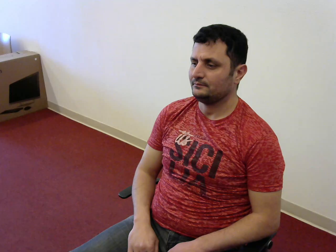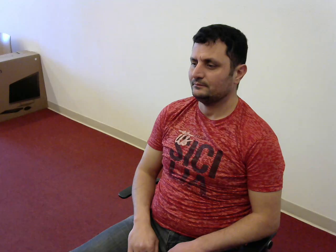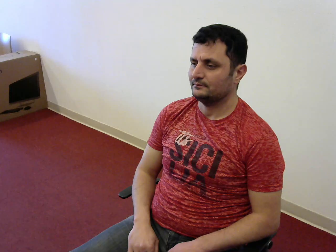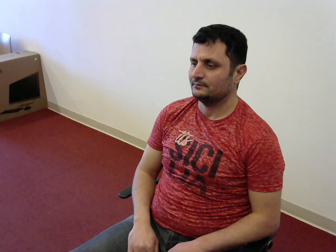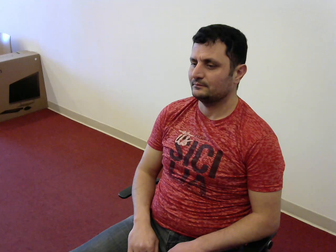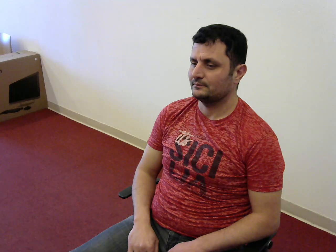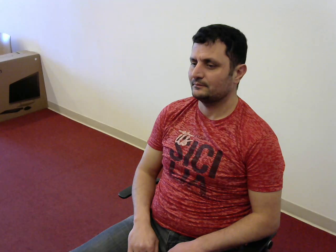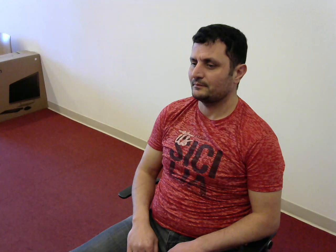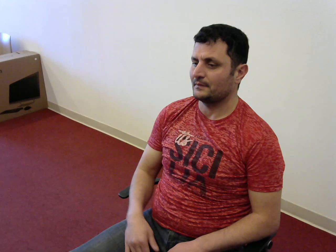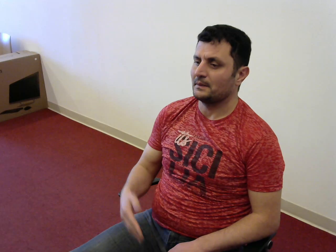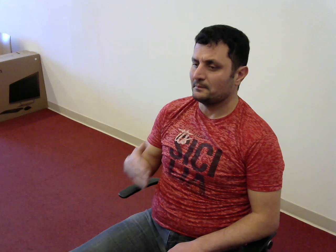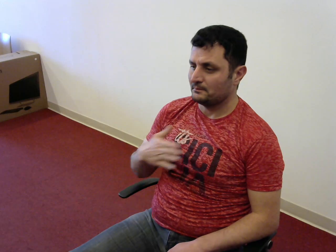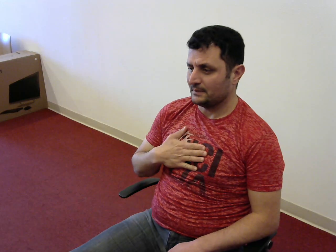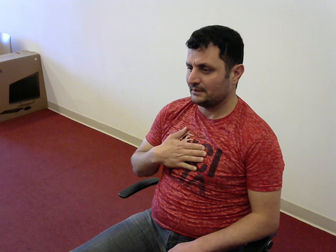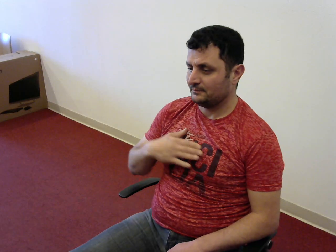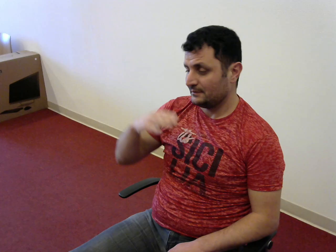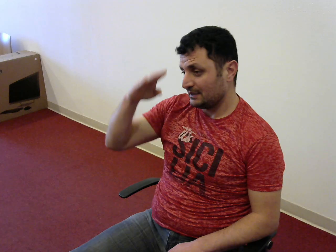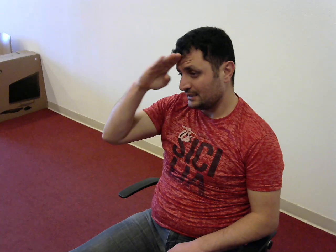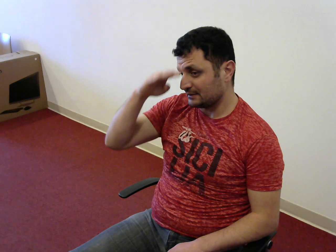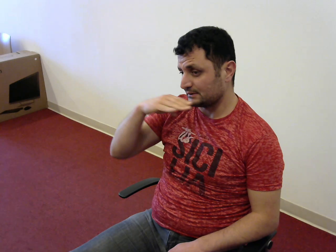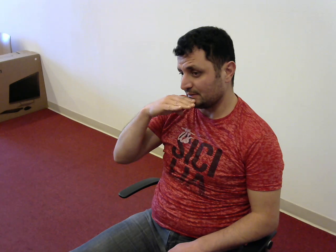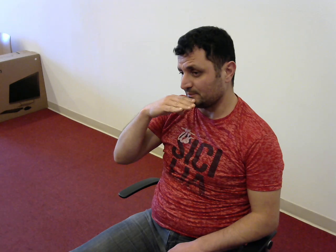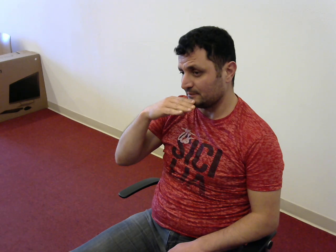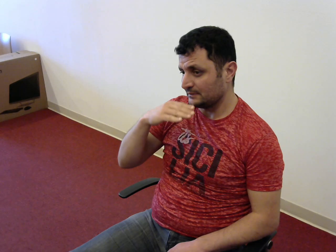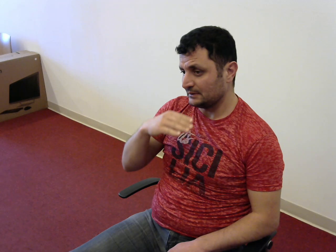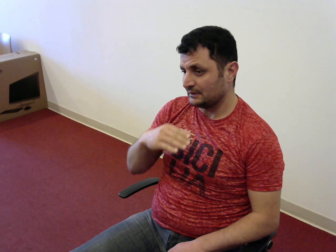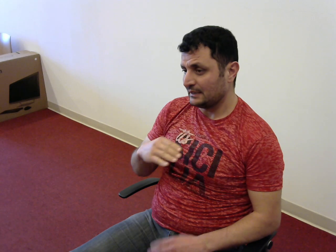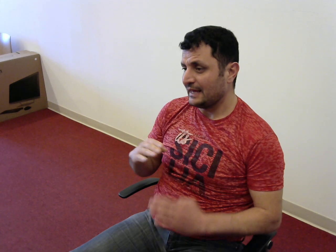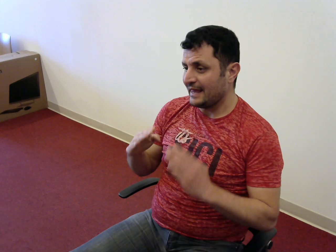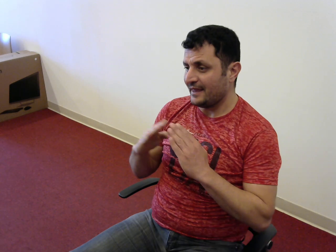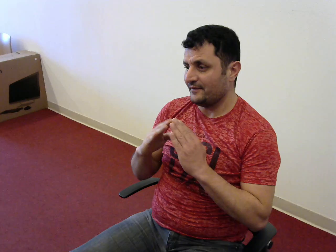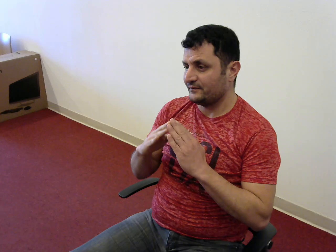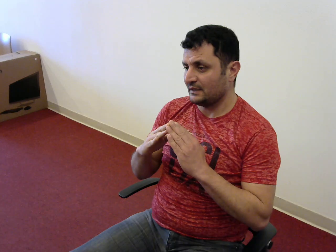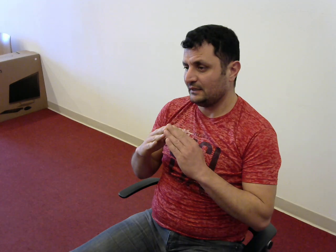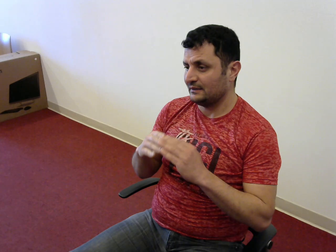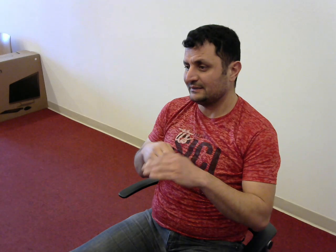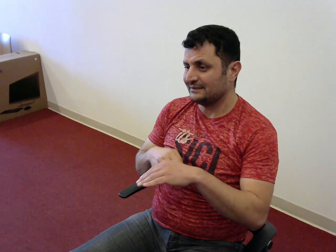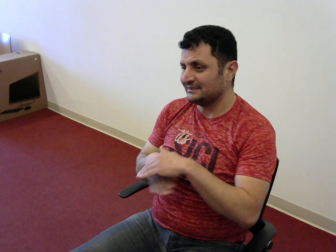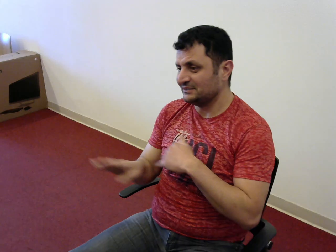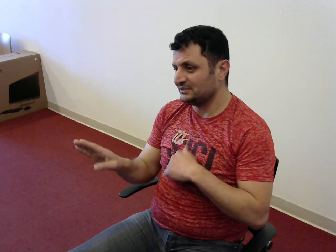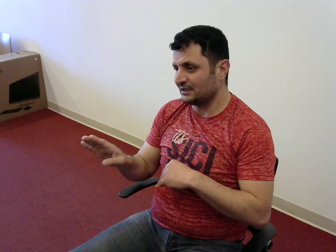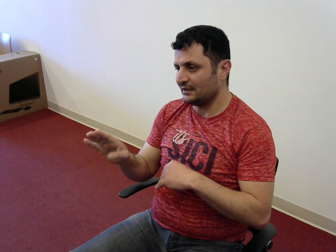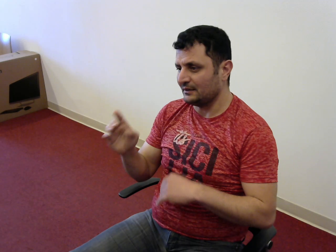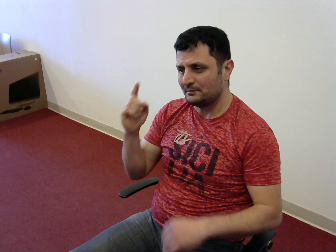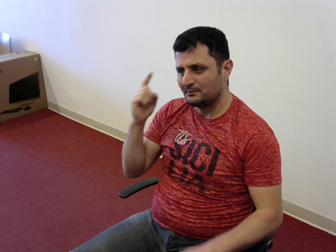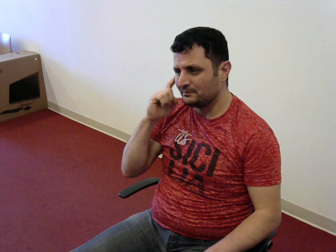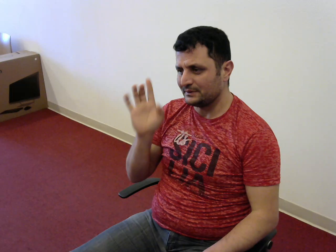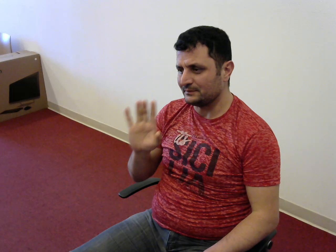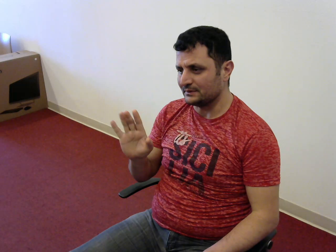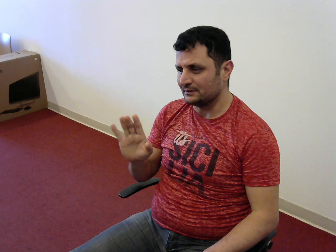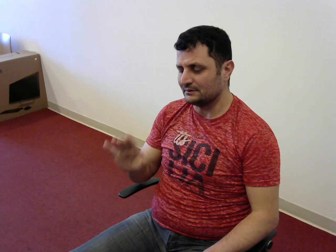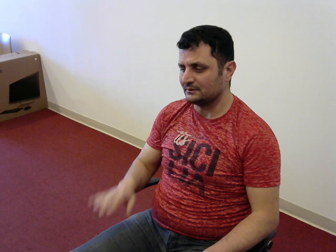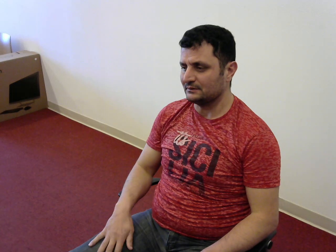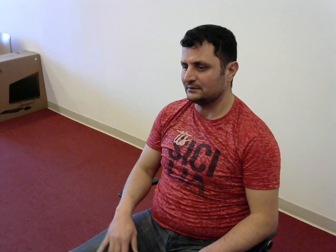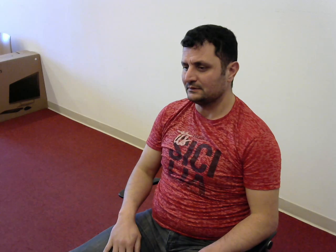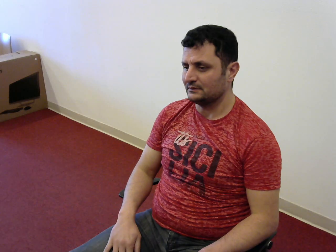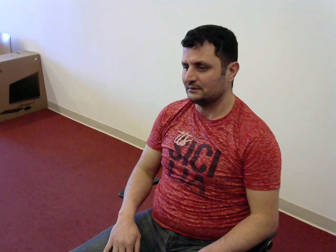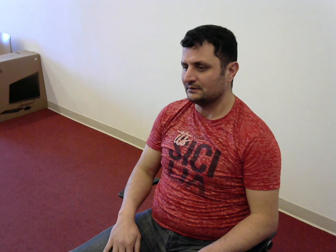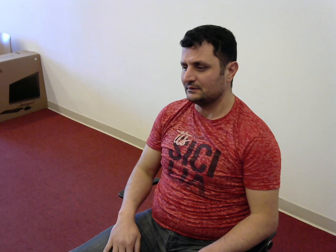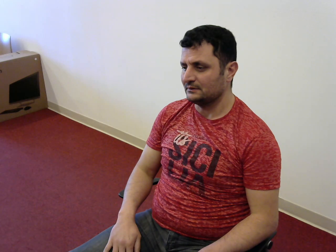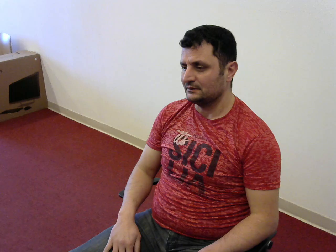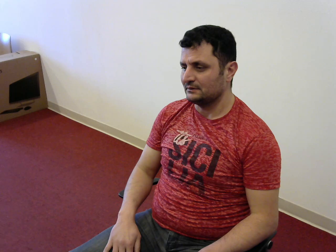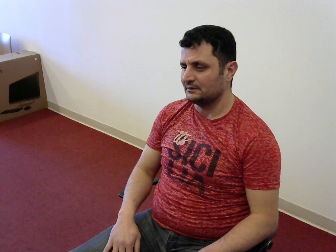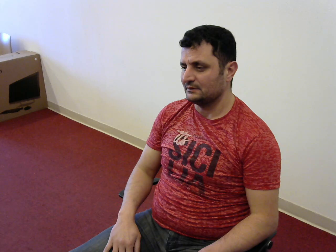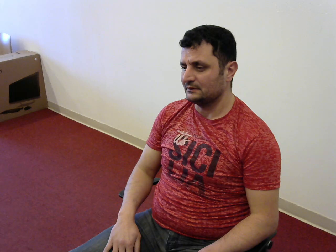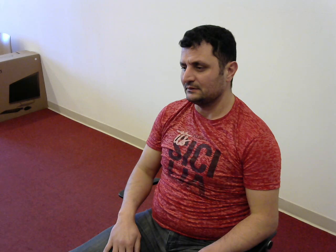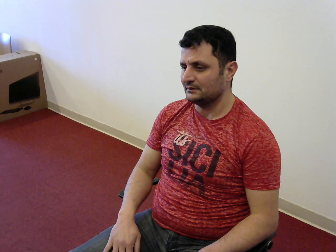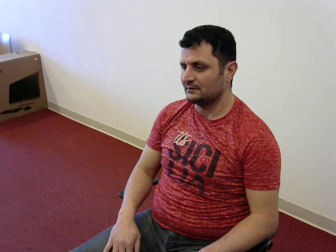Mənim atam evdən çıxa bilmir